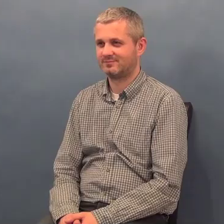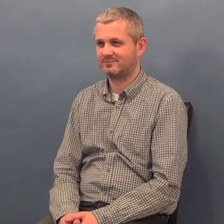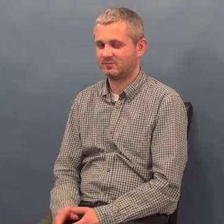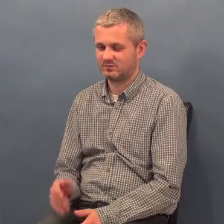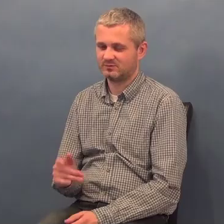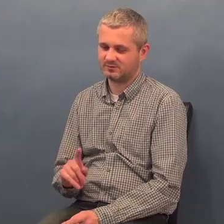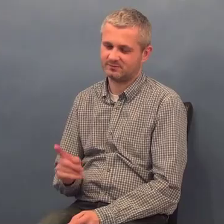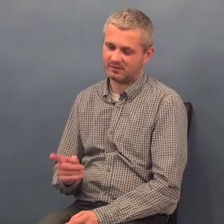Nie wolno, czyli zakaz.